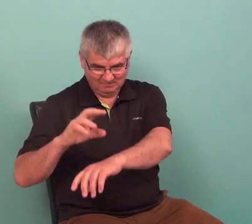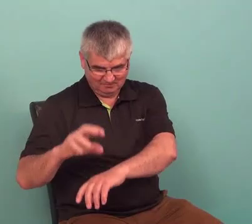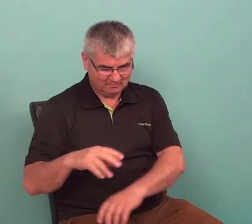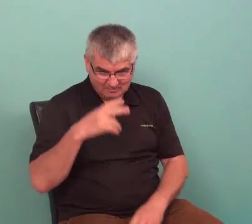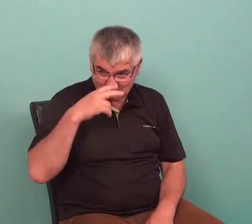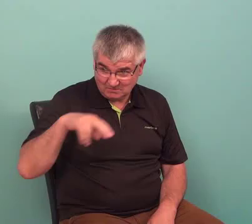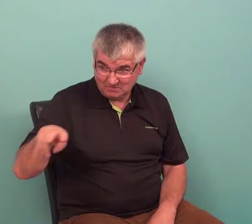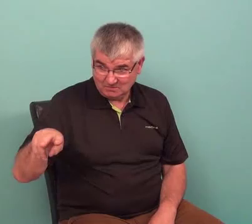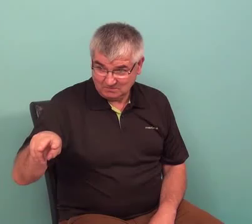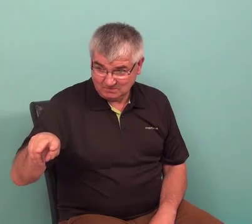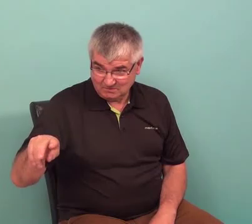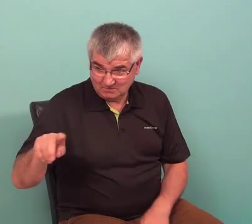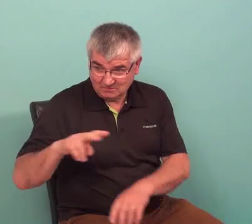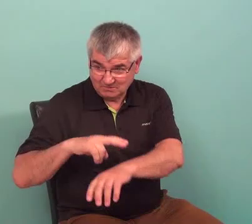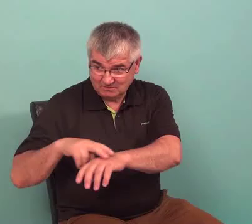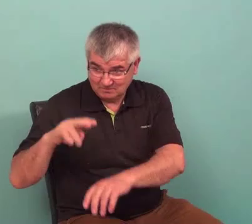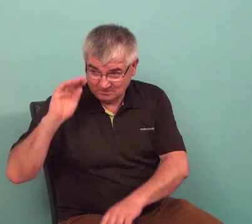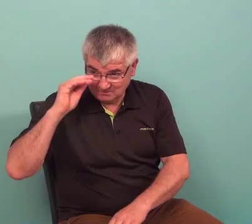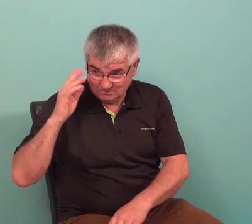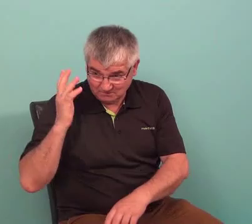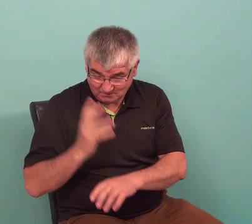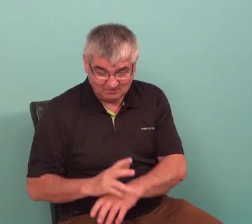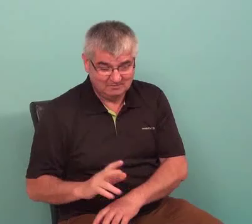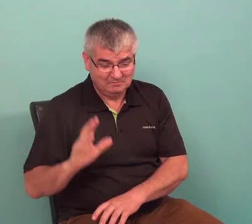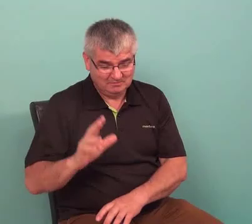Patrzy na zegarek, zapamiętał godzinę.